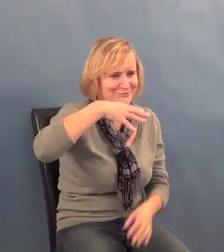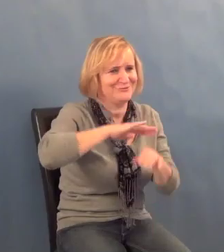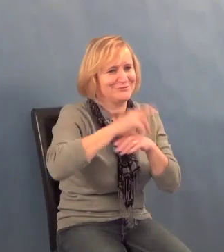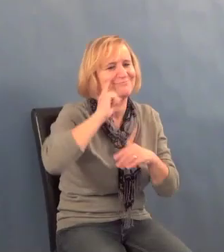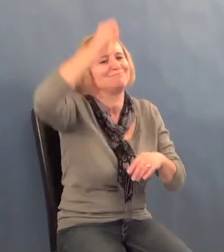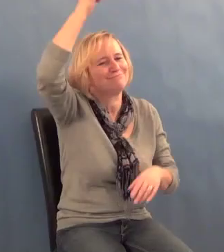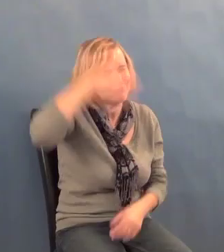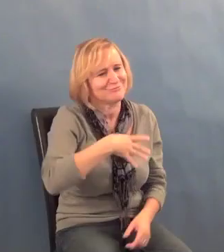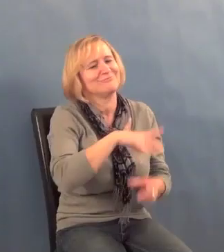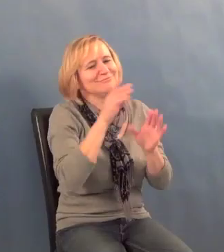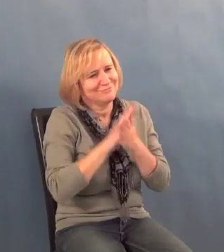Woda puściła się ze zraszacza na palącego mężczyznę.